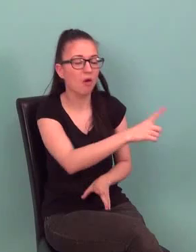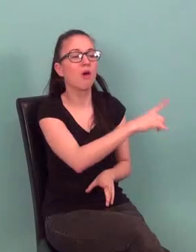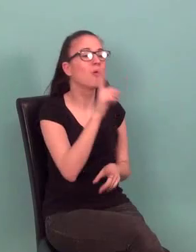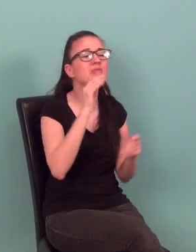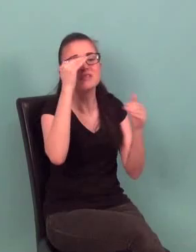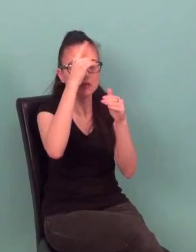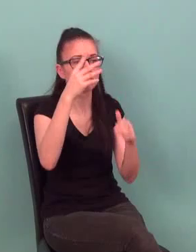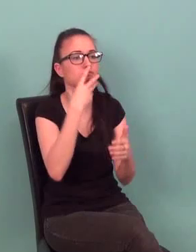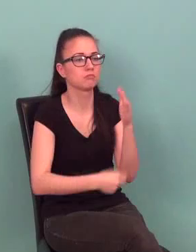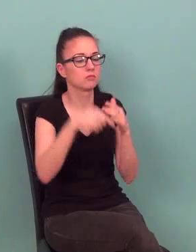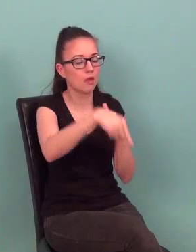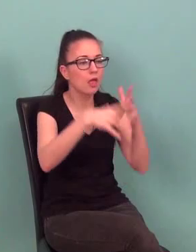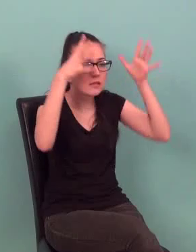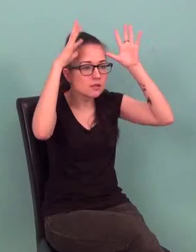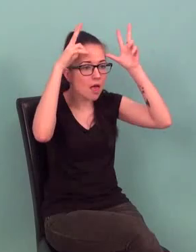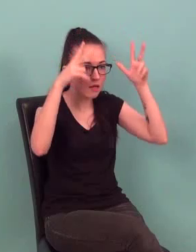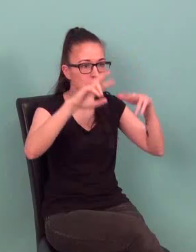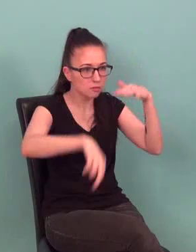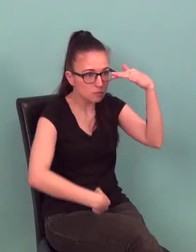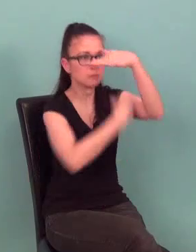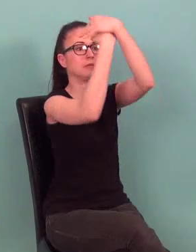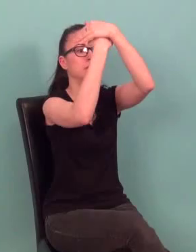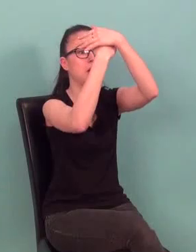Chłopak rozgląda się, a nagle okazuje się, że trzyma za rogi jelenia.